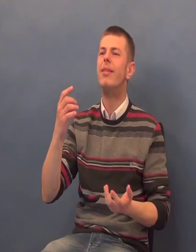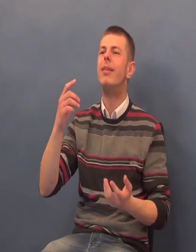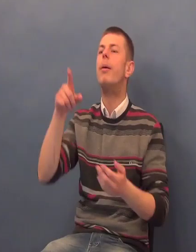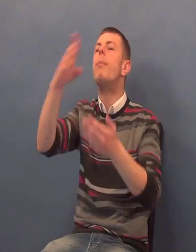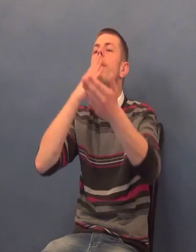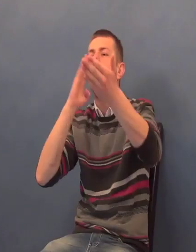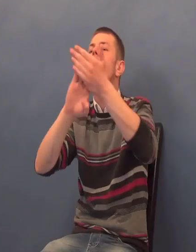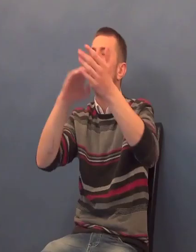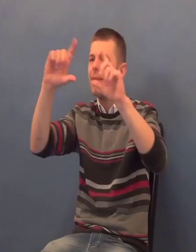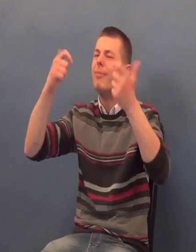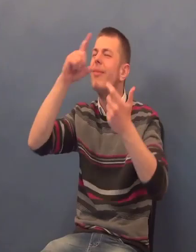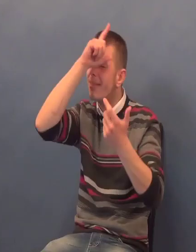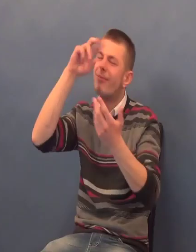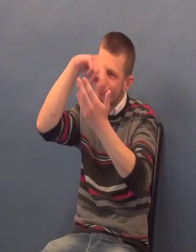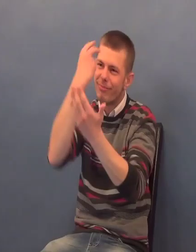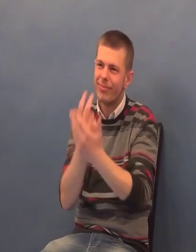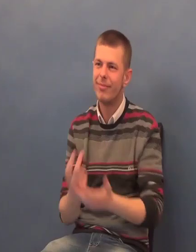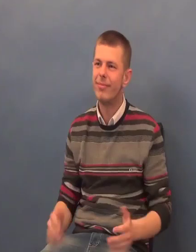Ta naklejka pokazuje wypadek, że człowiek upada.